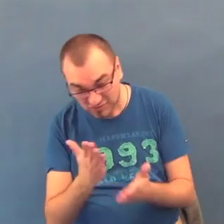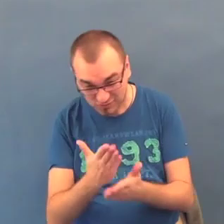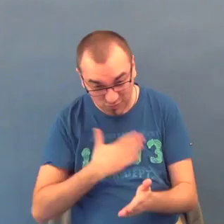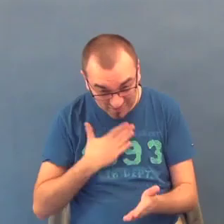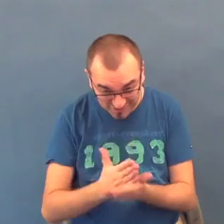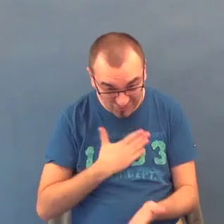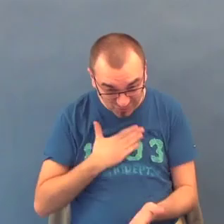Tylko sobotę masz wolną?